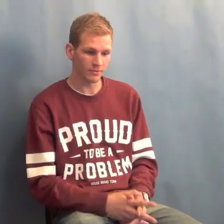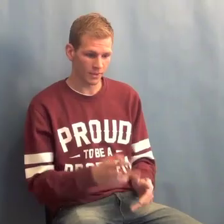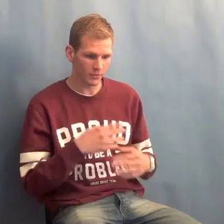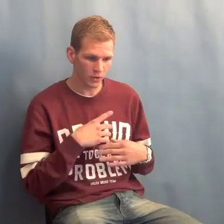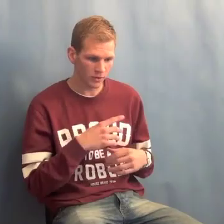Wolne?